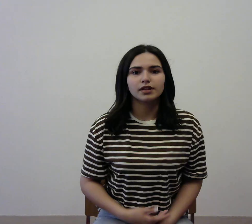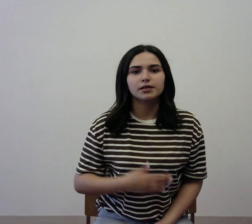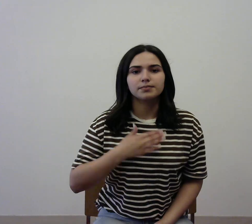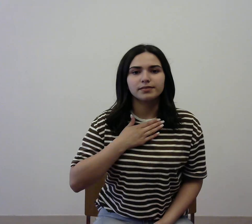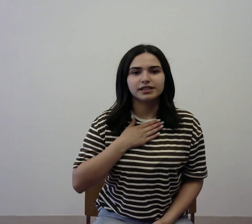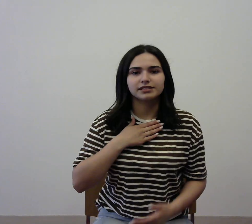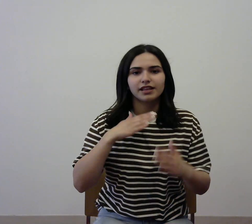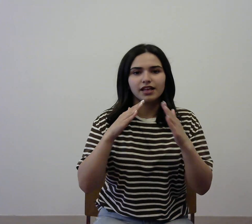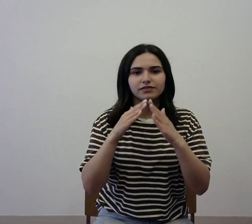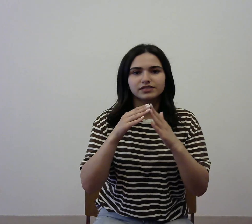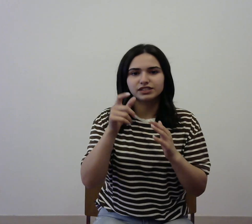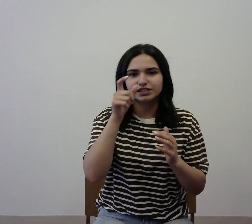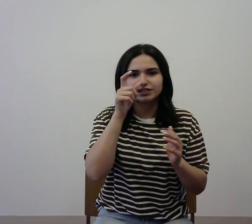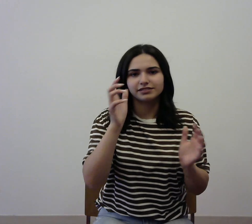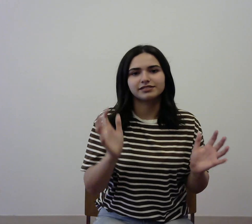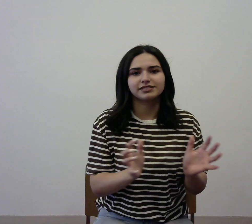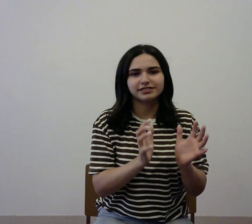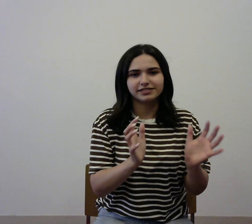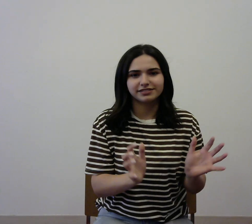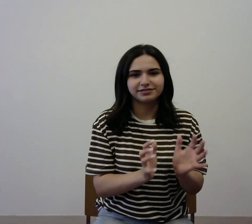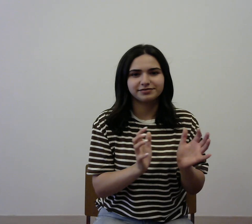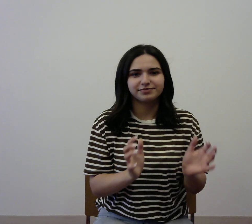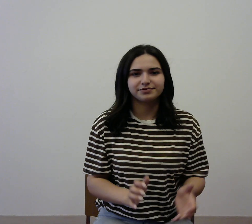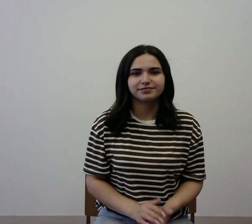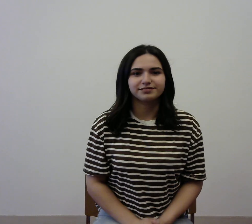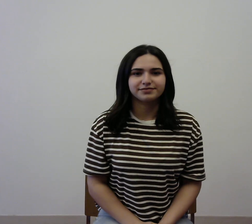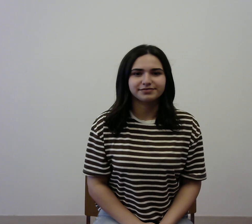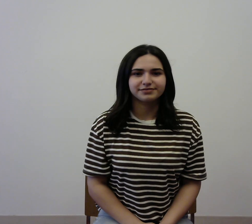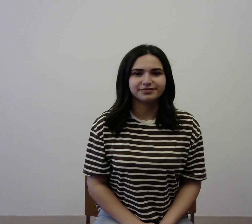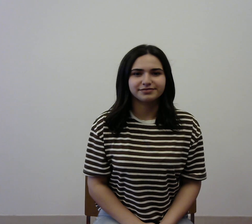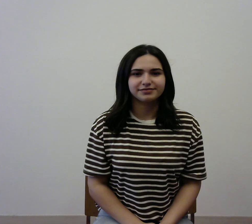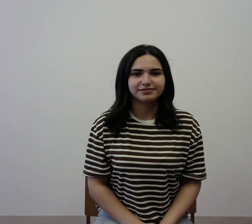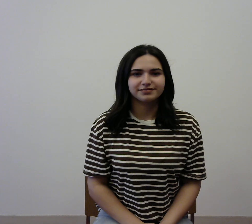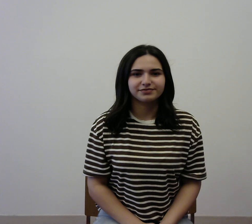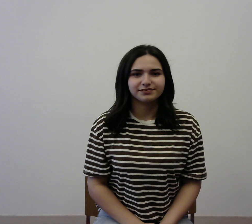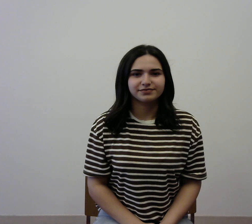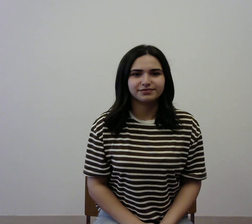Mən evdə it saxlayıram